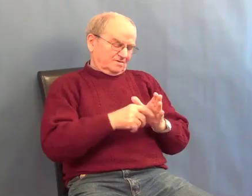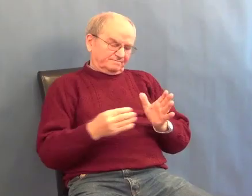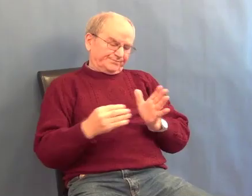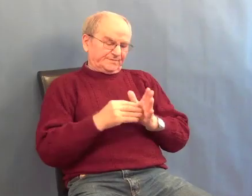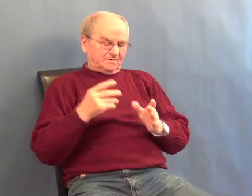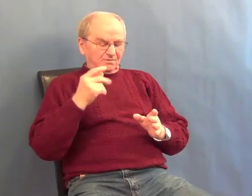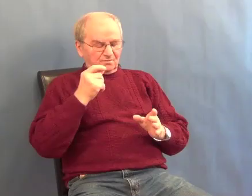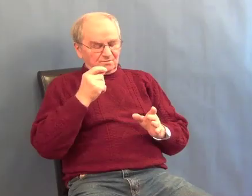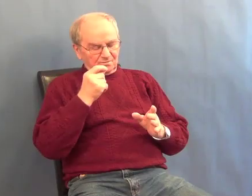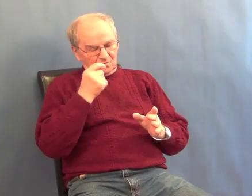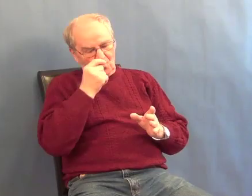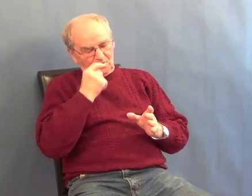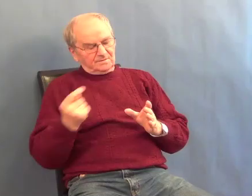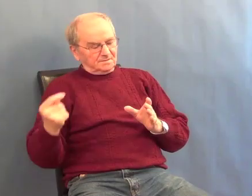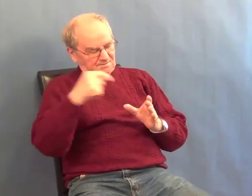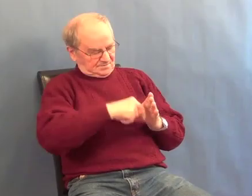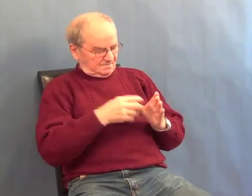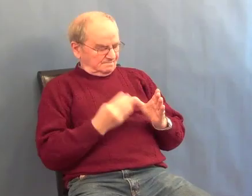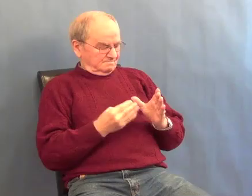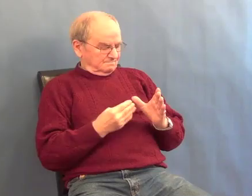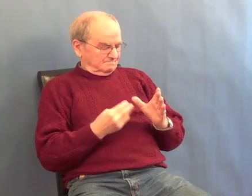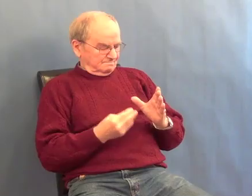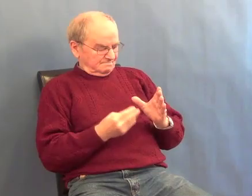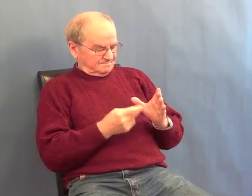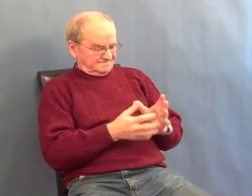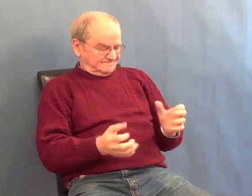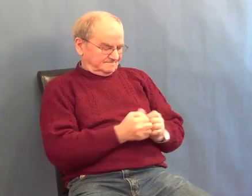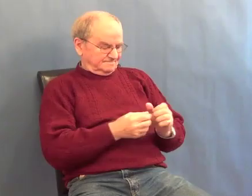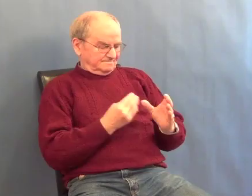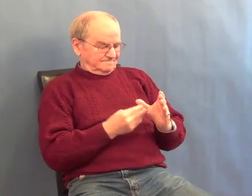Kot przyszedł, stanął obok jego klatki i miał ochotę złapać ptaszka.